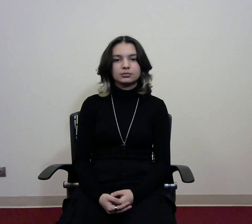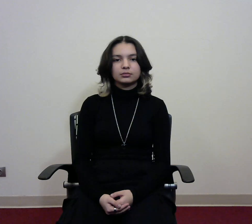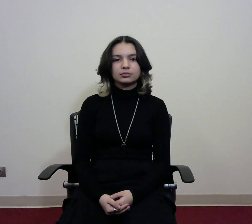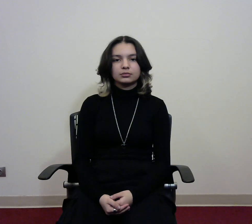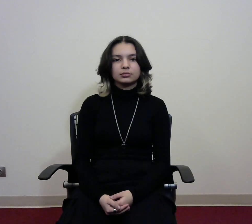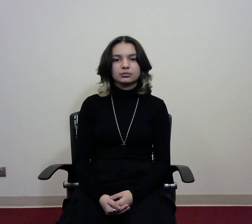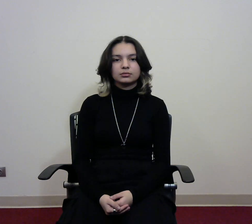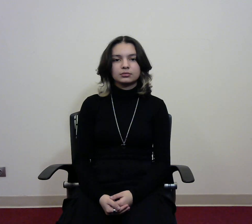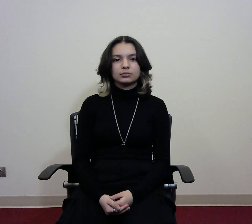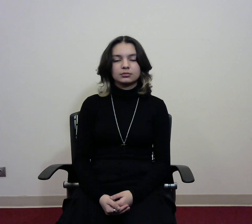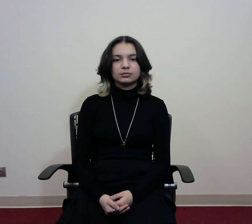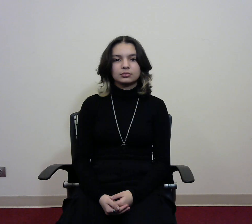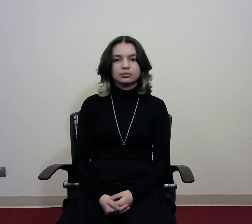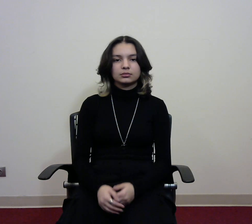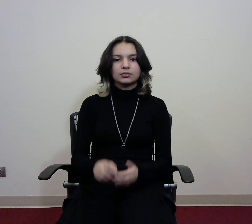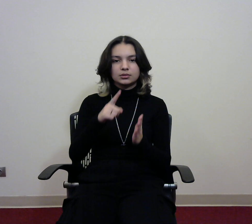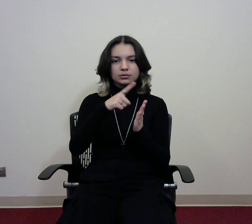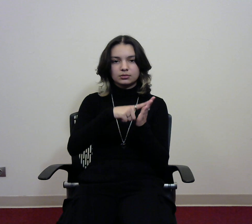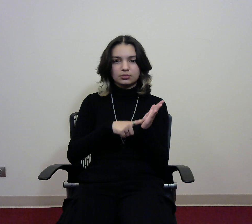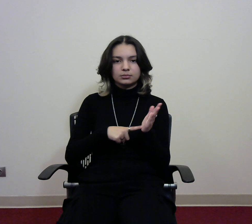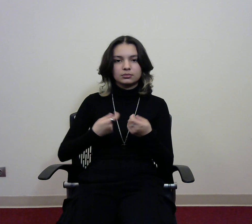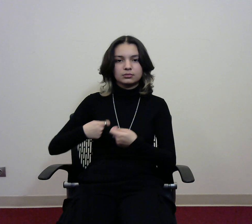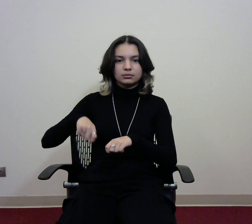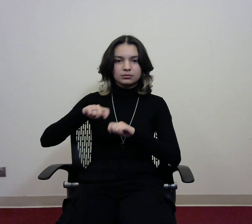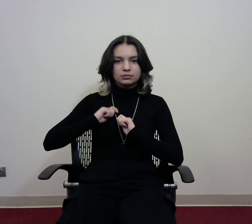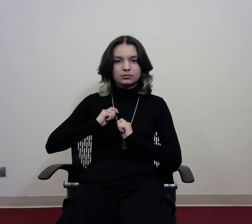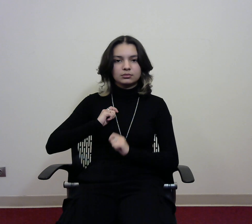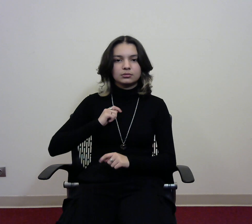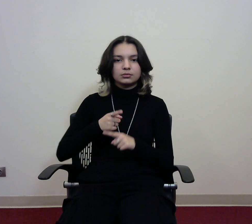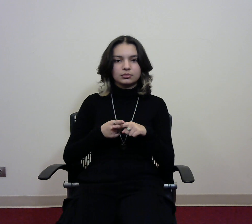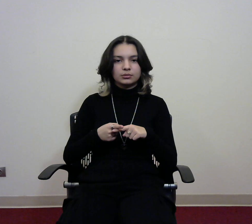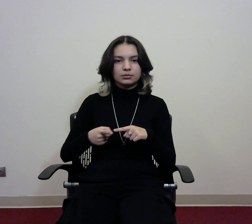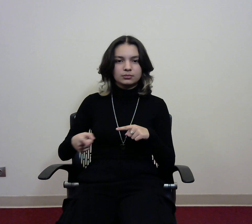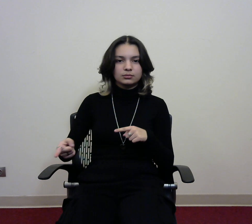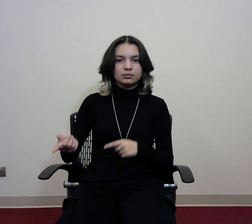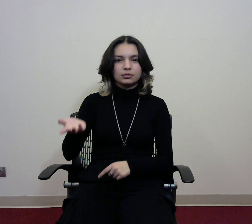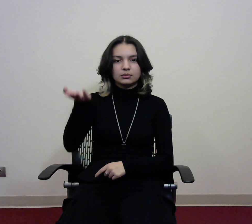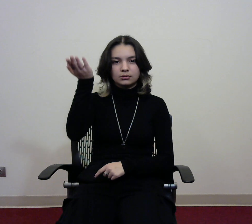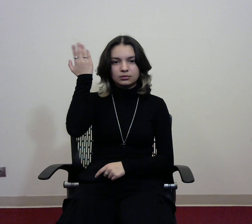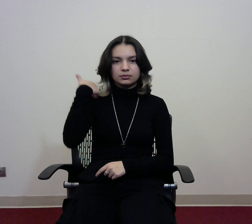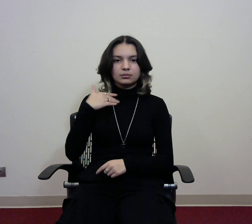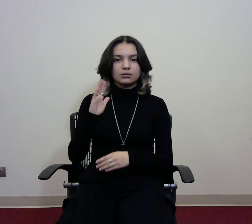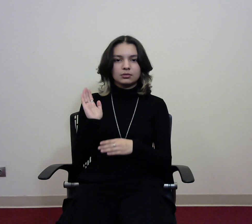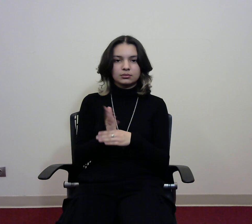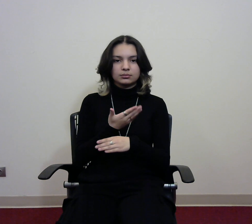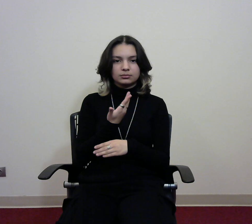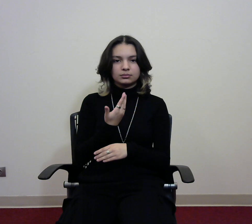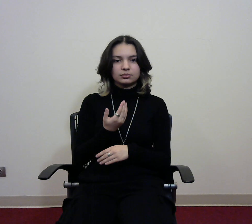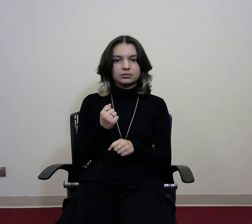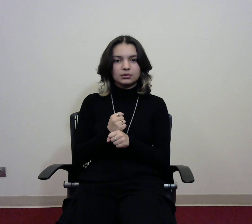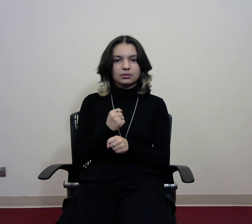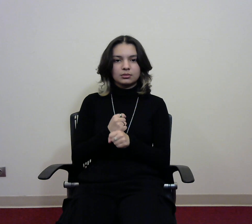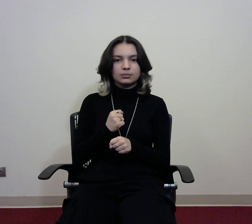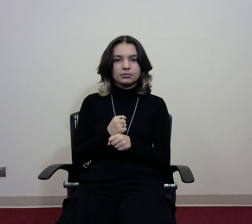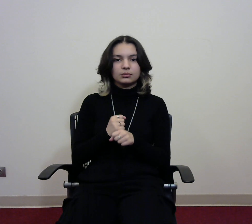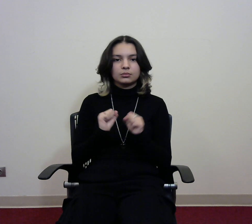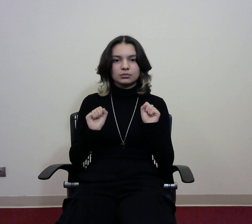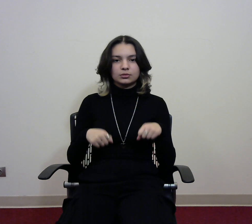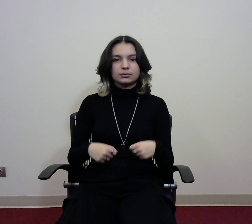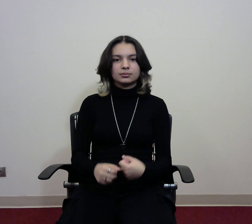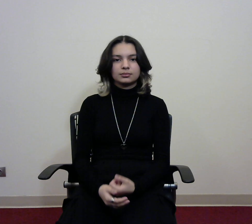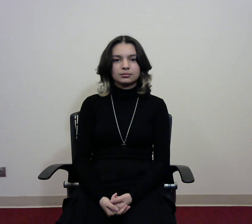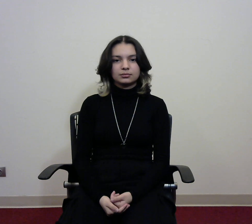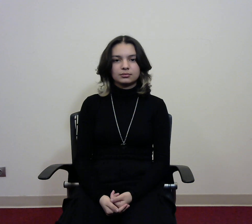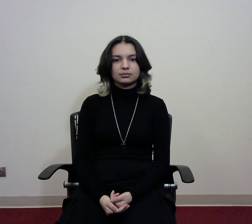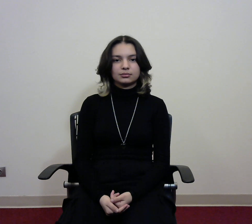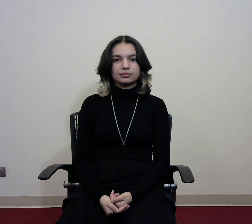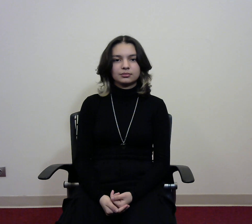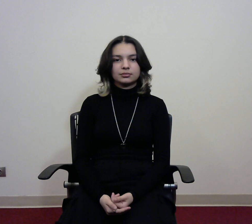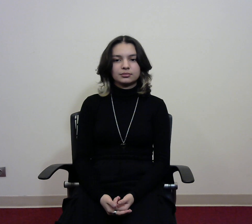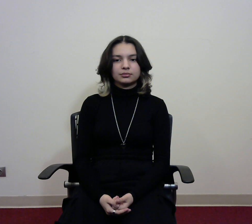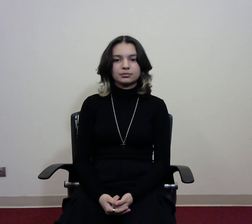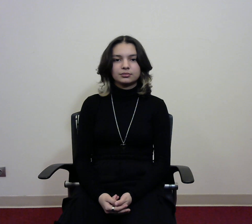Etibarnaməni müddətindən əvvəl ləğv etdirmək olarmı?